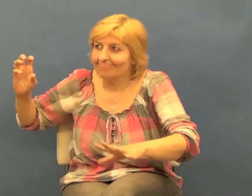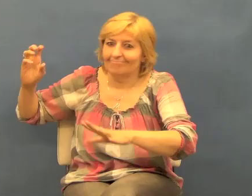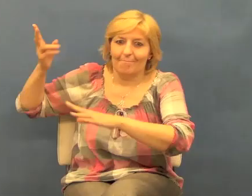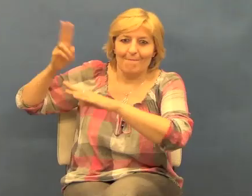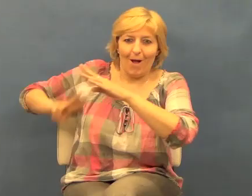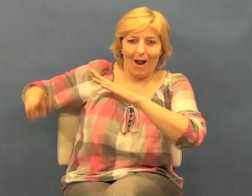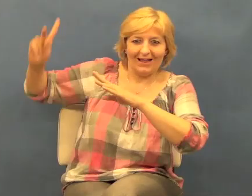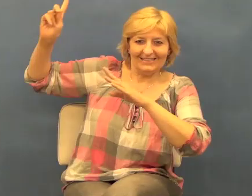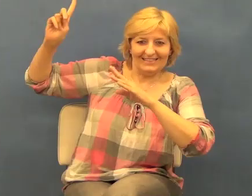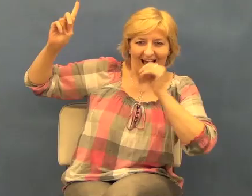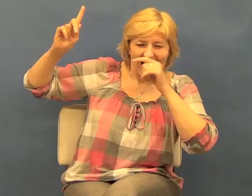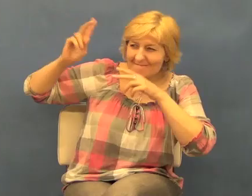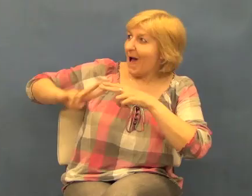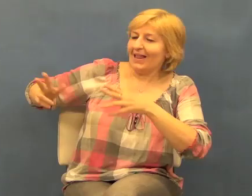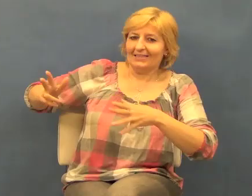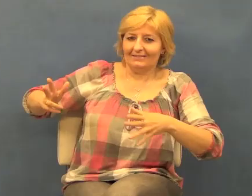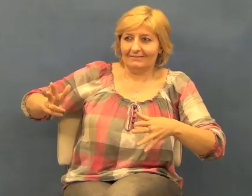Ponieważ policjant stoi za nim.